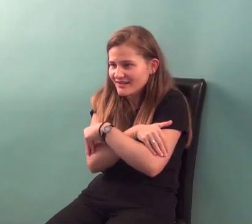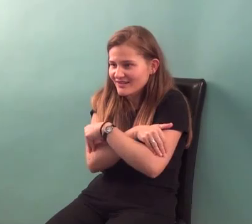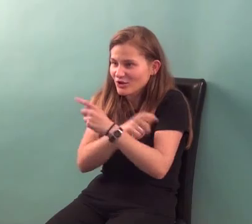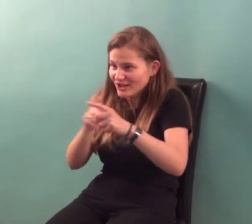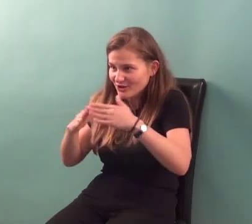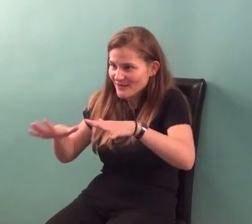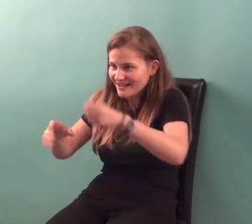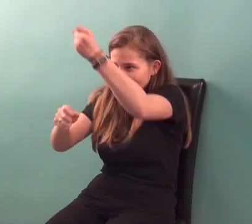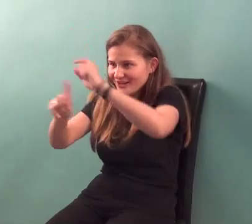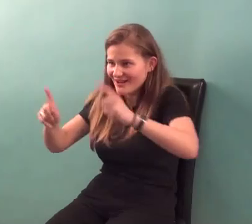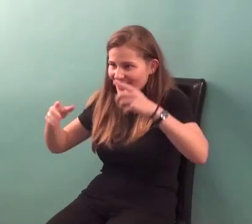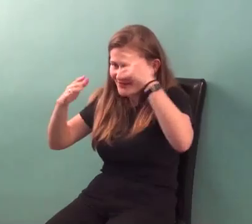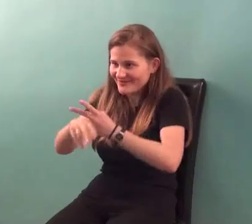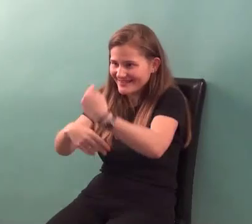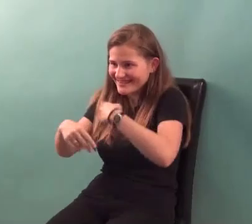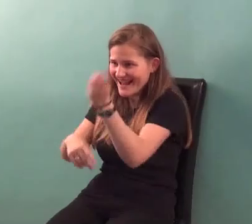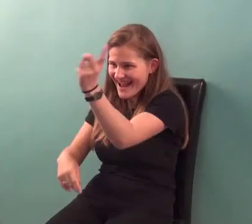To znaczy, że nie wolno w domu się kąpać, jak ty wpadniesz do mnie, to masz zakaz kąpieli u mnie.